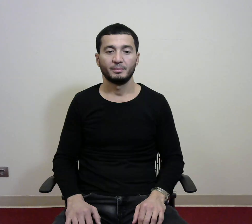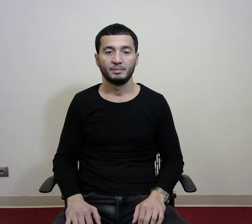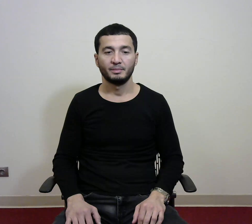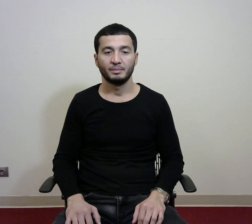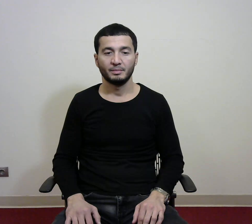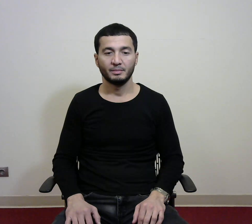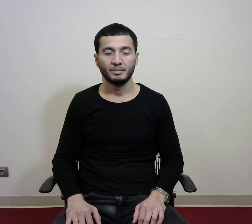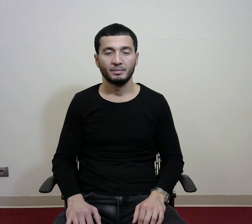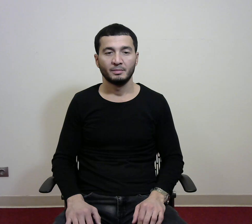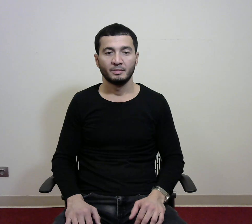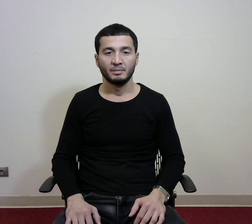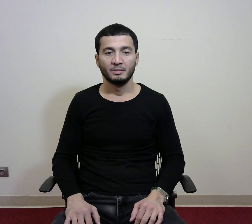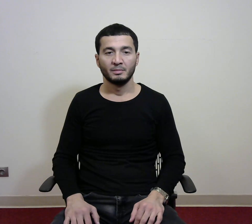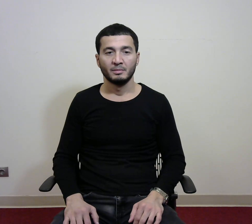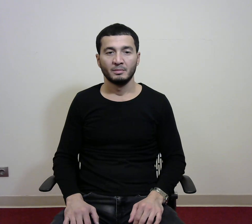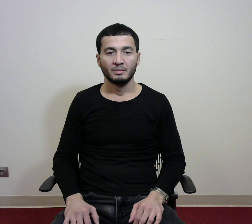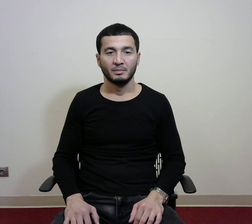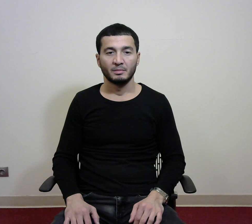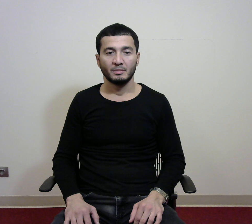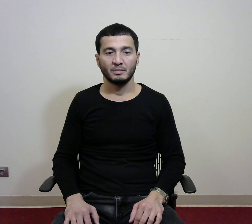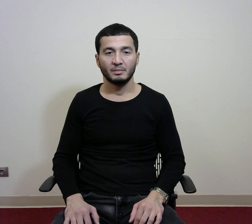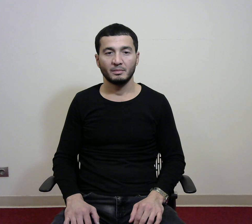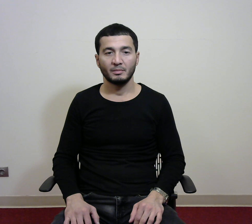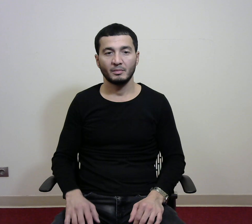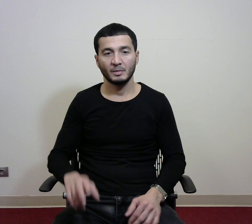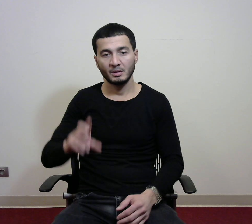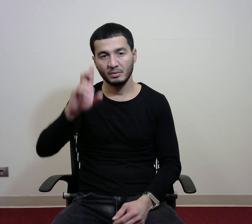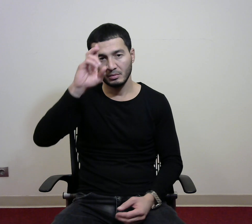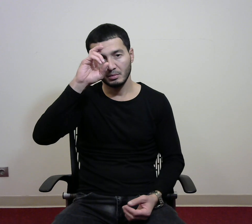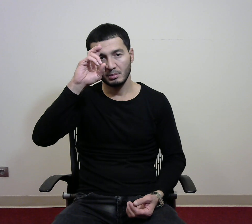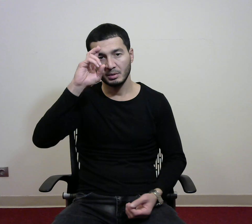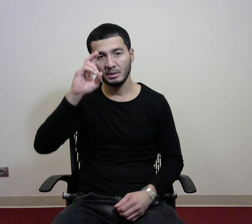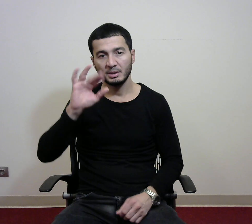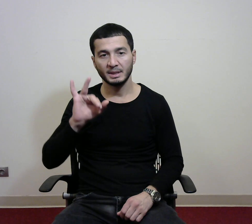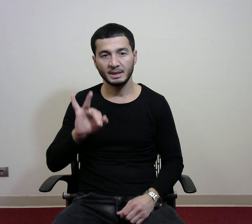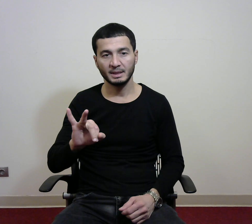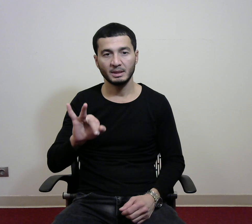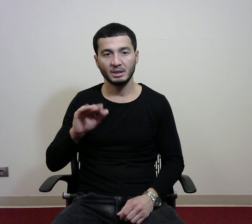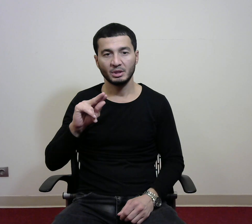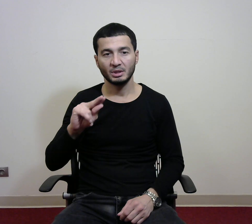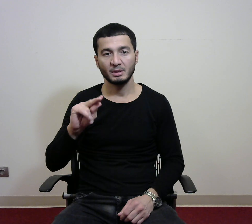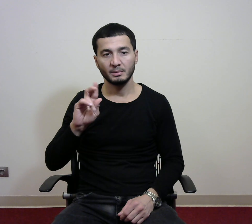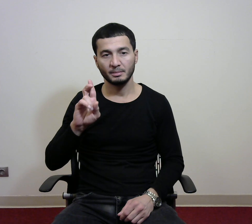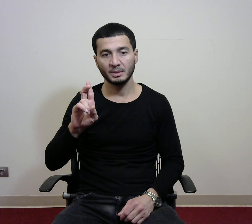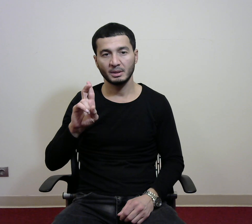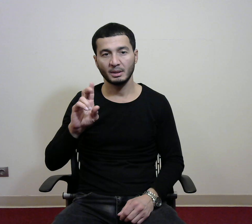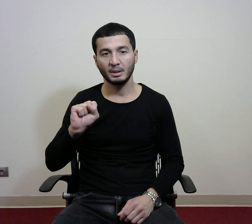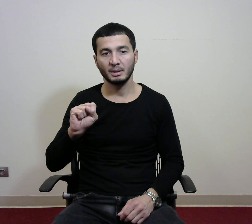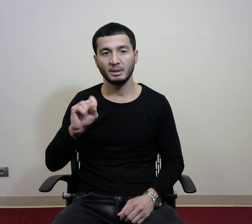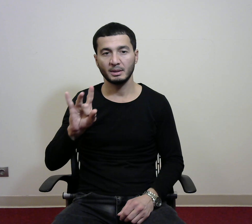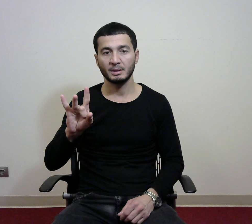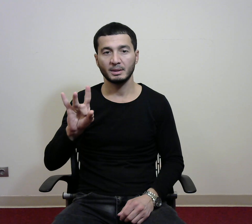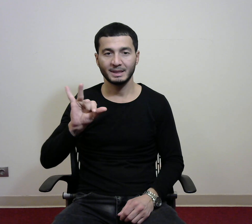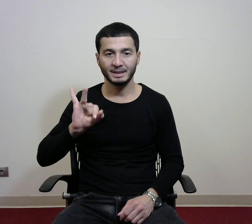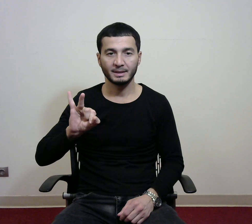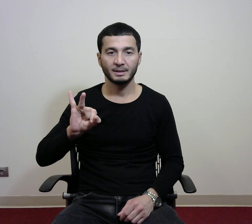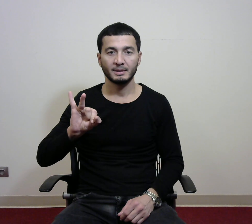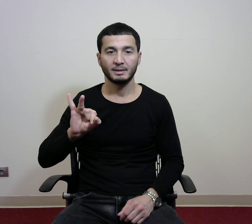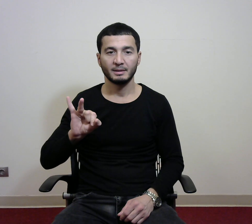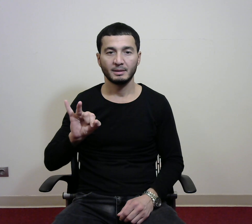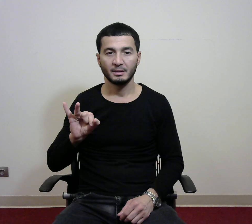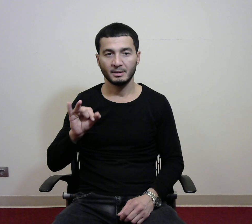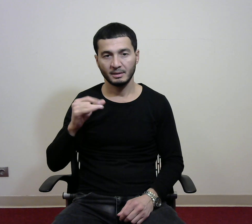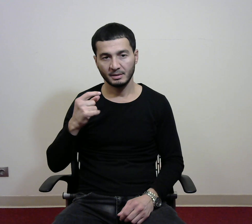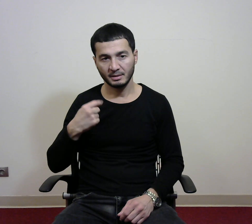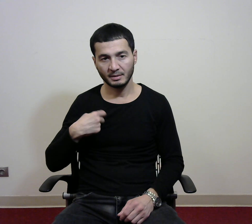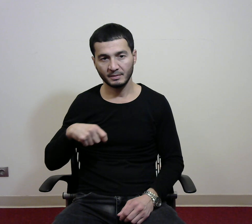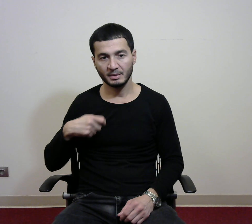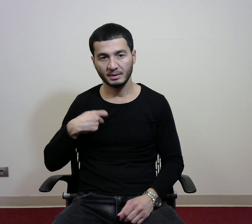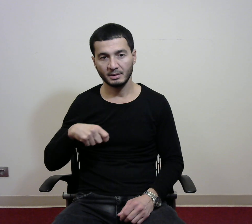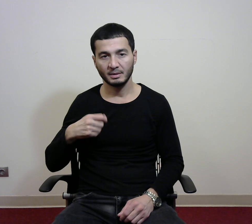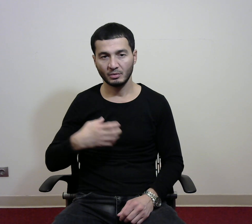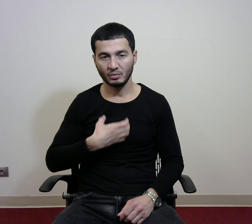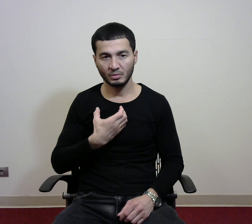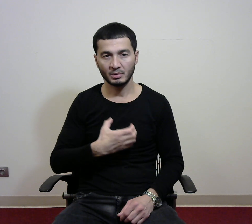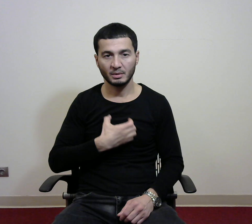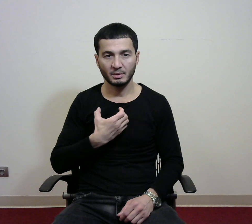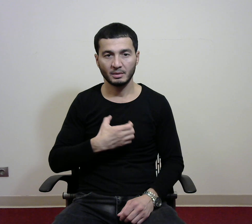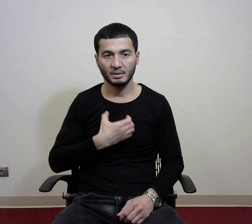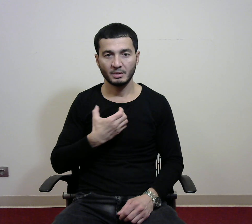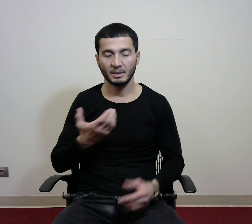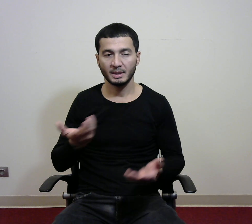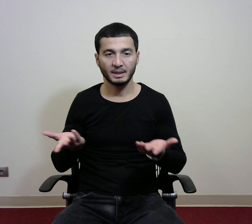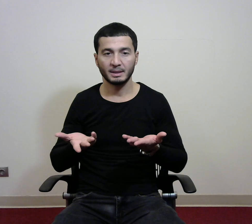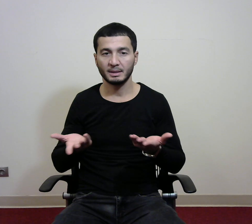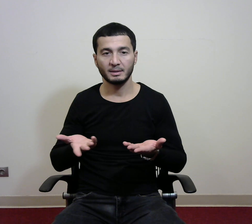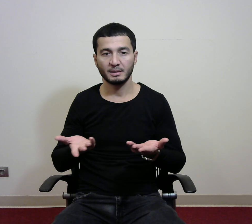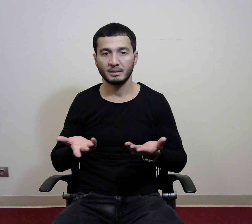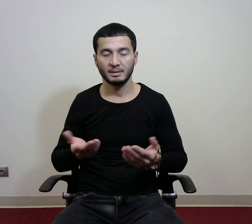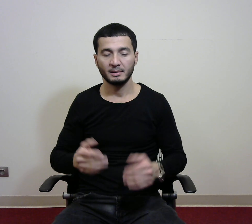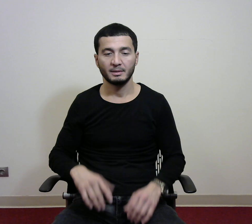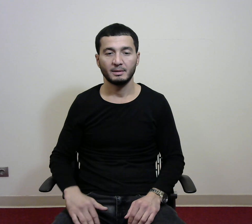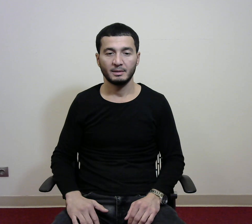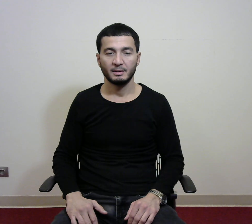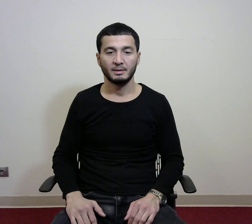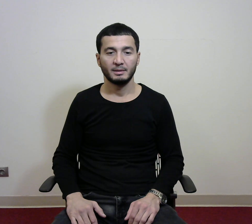Dövlət icbari şəxsi sığorta nədir?